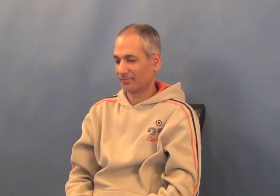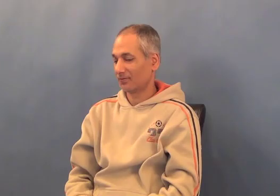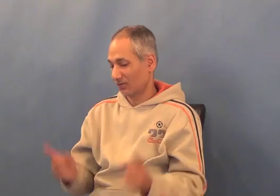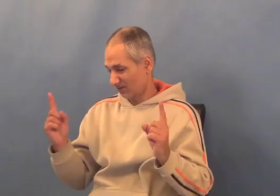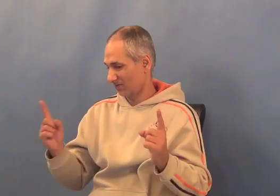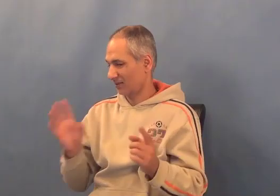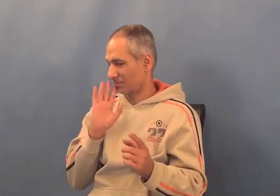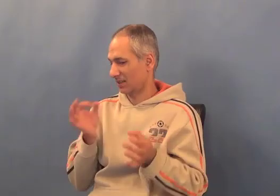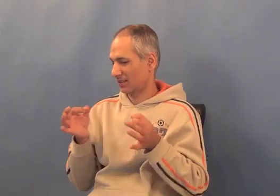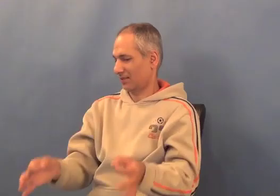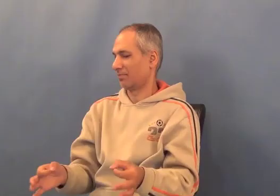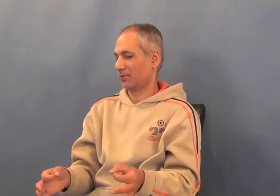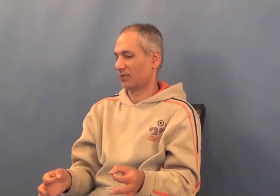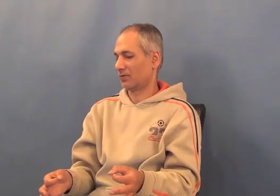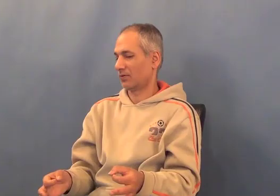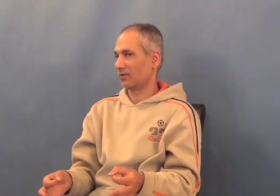Znak ostrzegawczy dla posiadaczy samochodów.